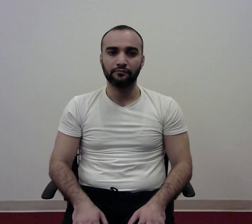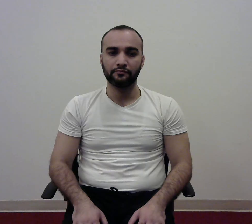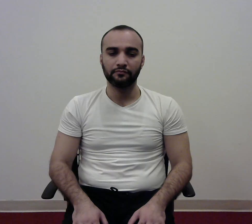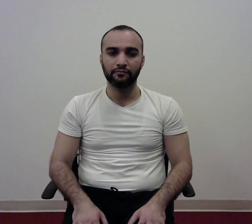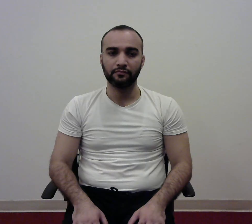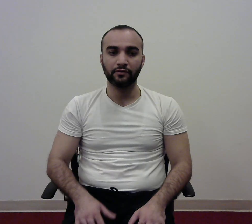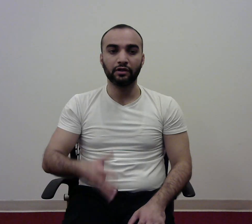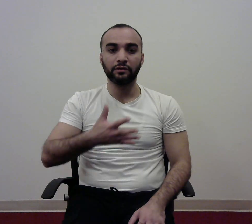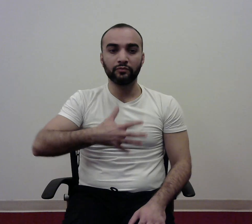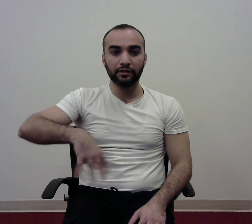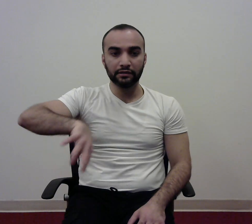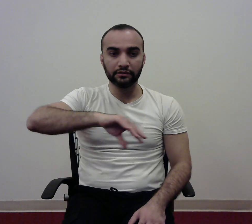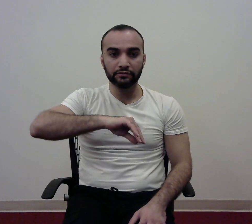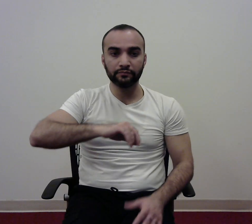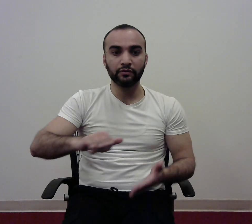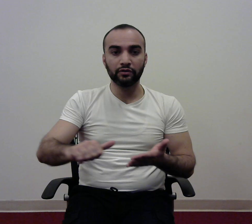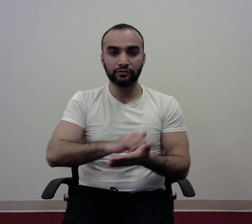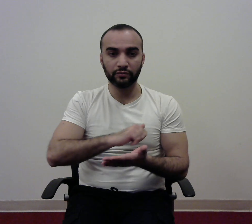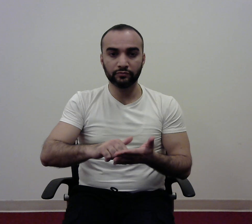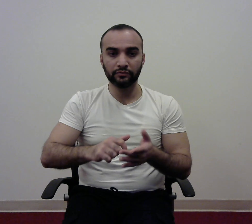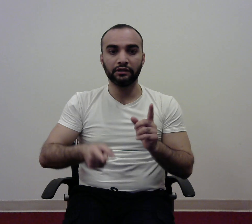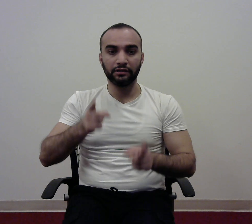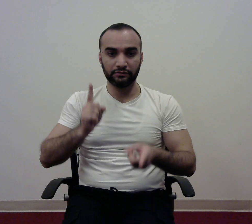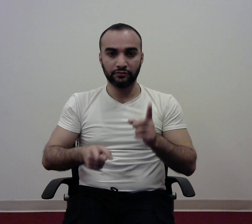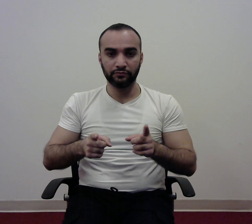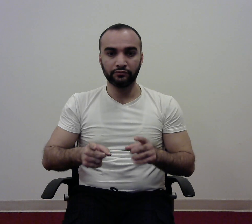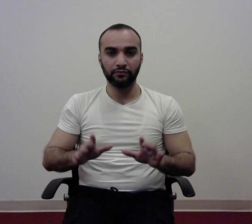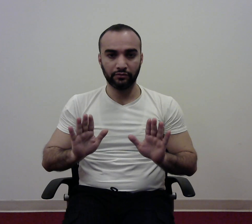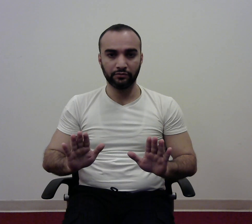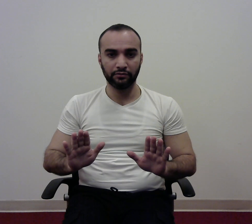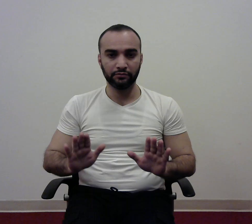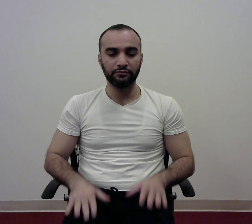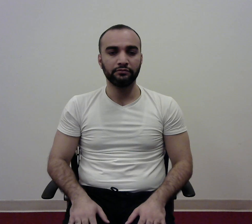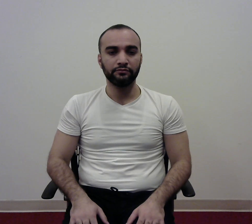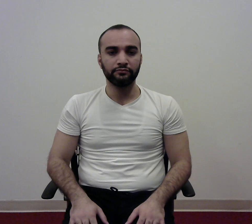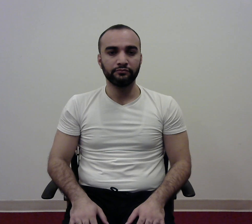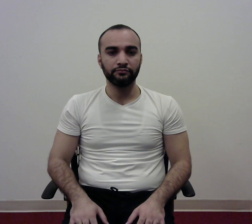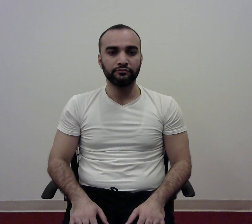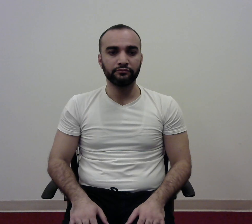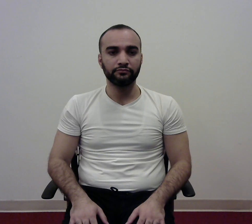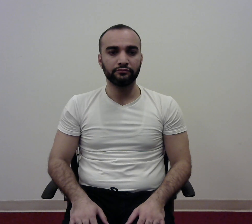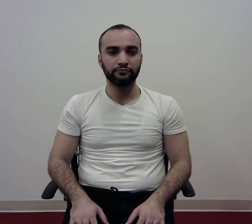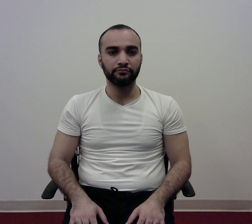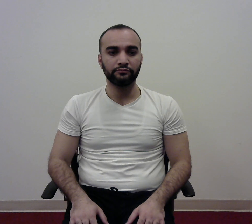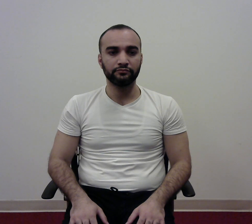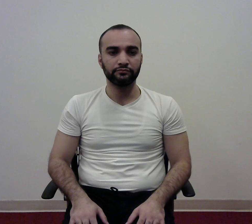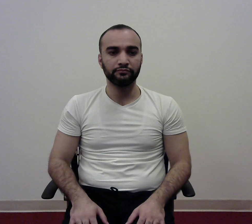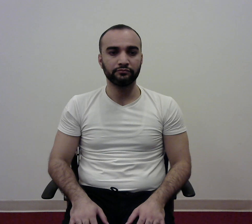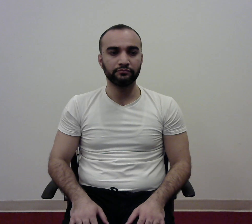Bütün sənədlərin əsli olmalıdır